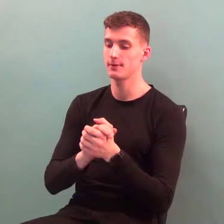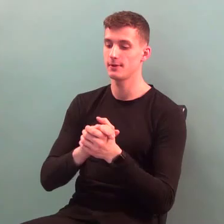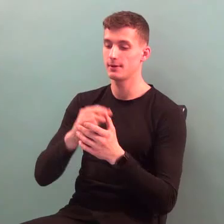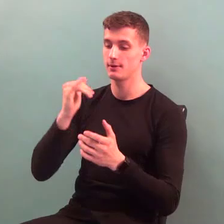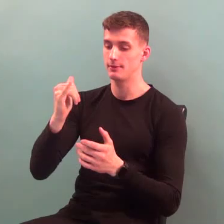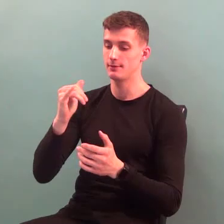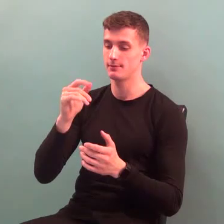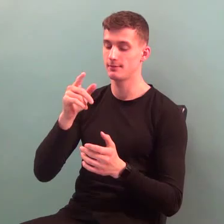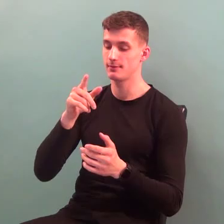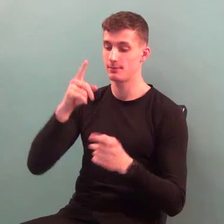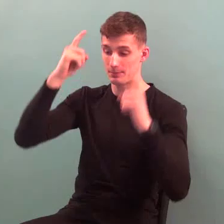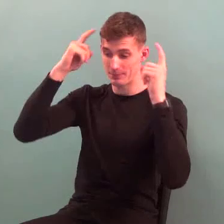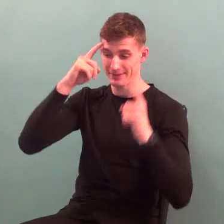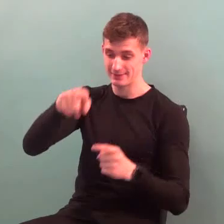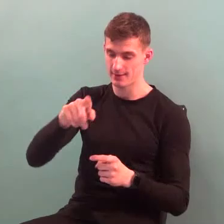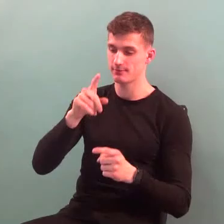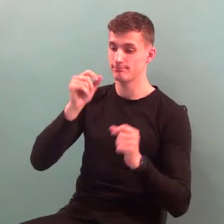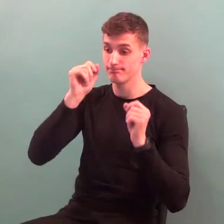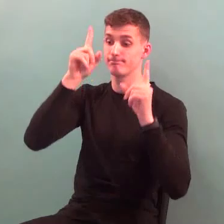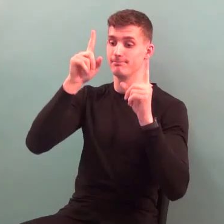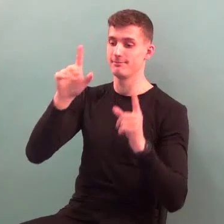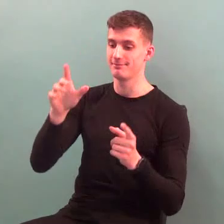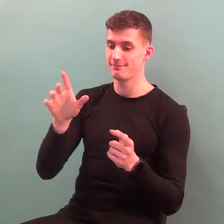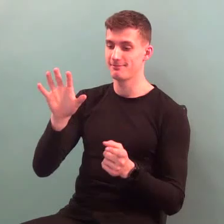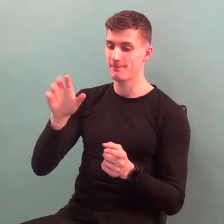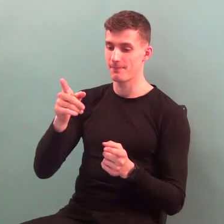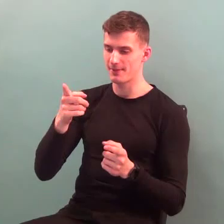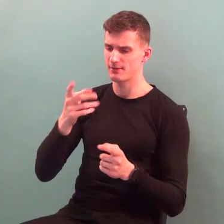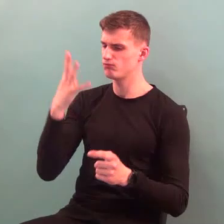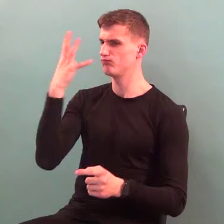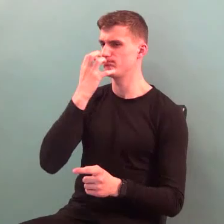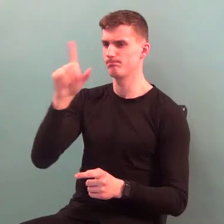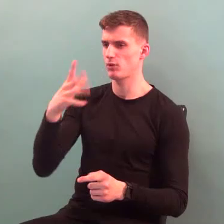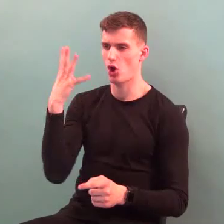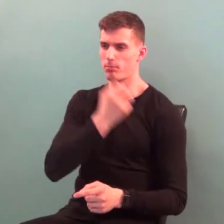I Myszka Miki budzi się z obrażoną miną.